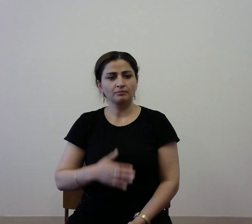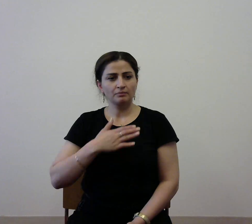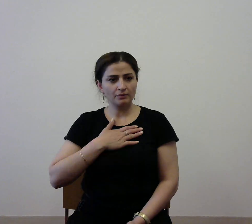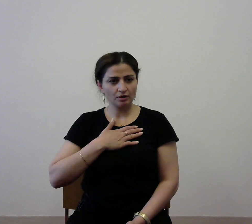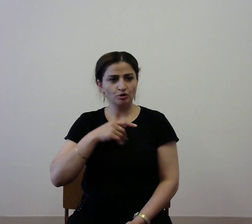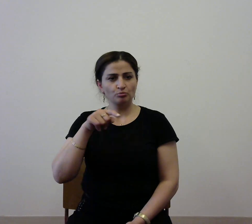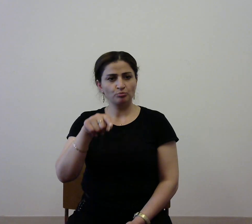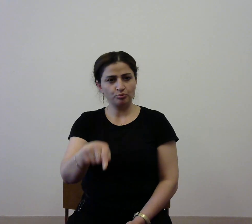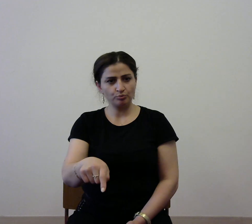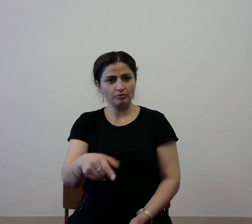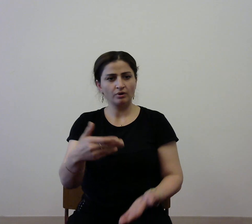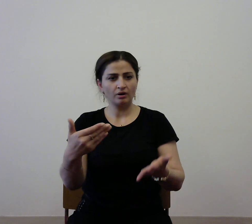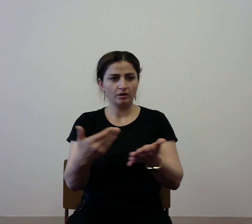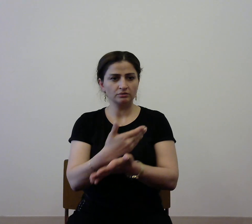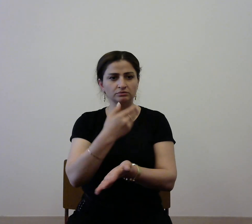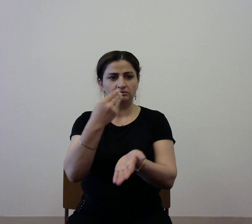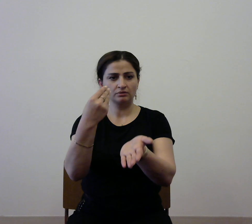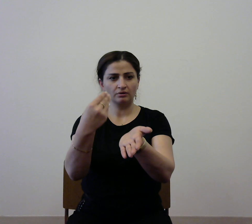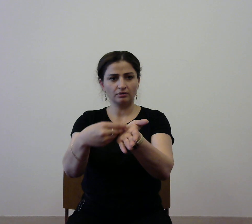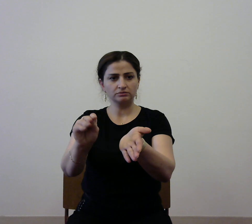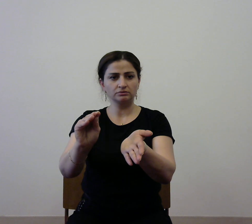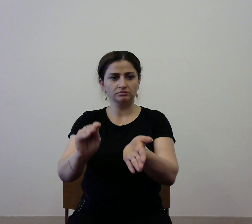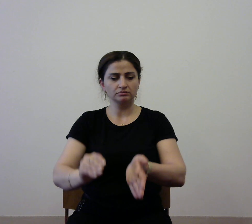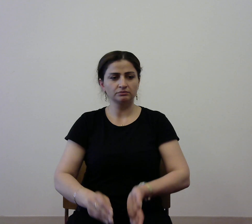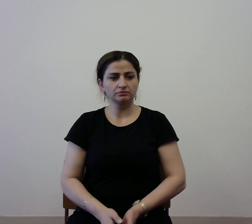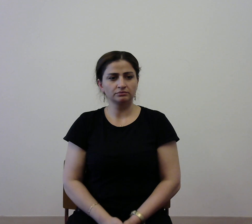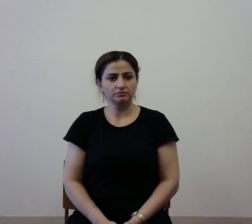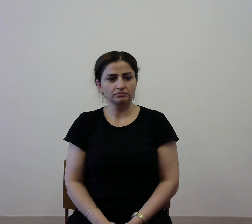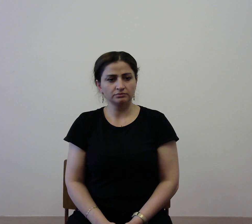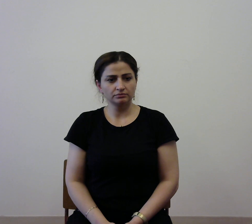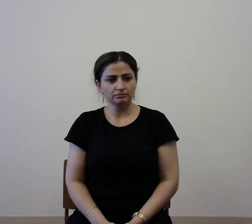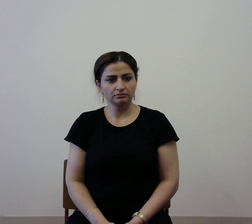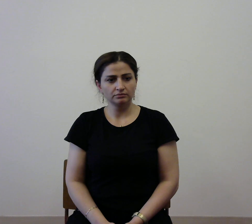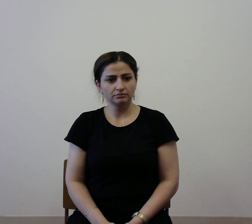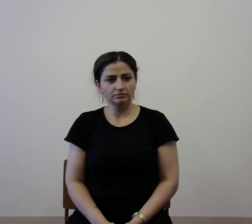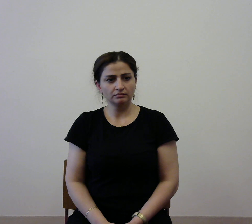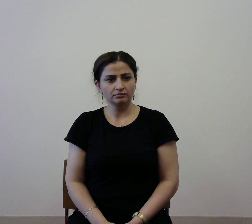Mən bunu yeni almışam